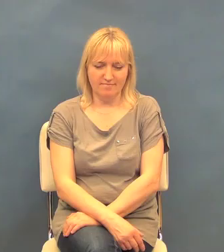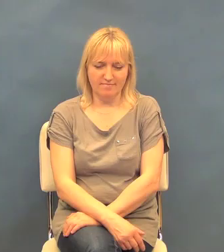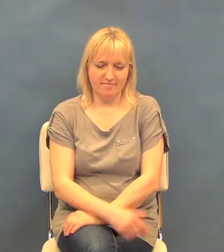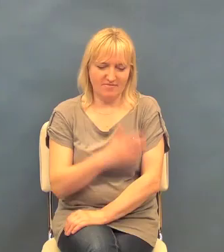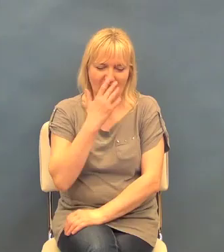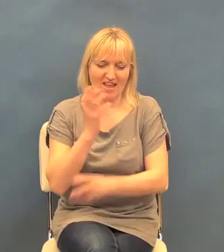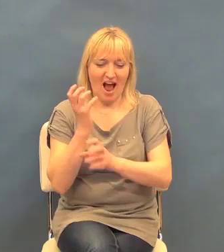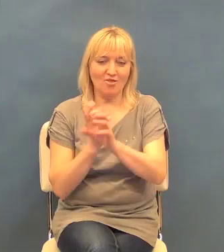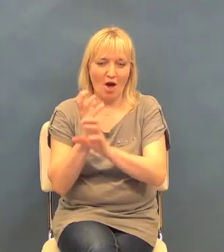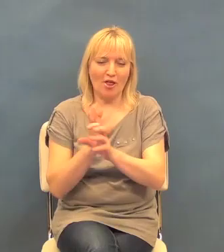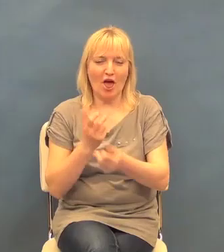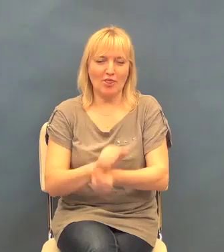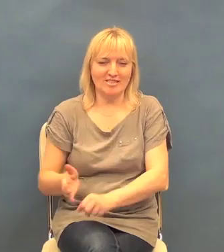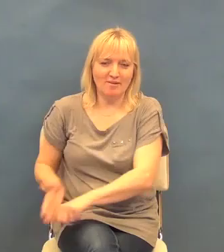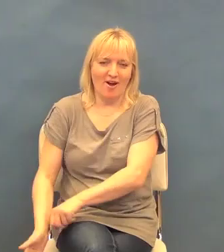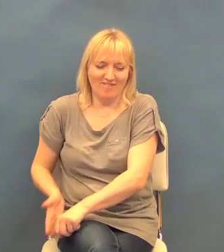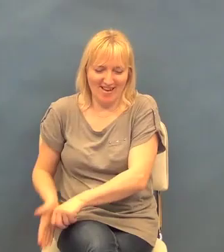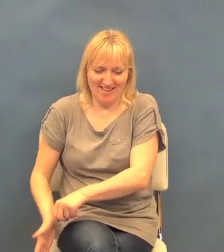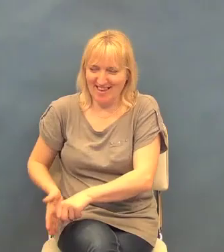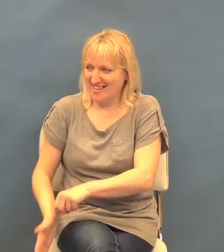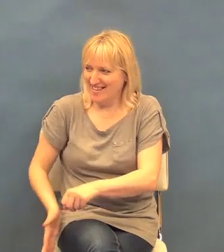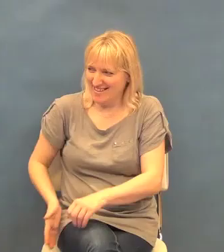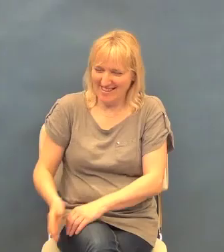To wygląda jakby autobus był zniszczony od piłowania.